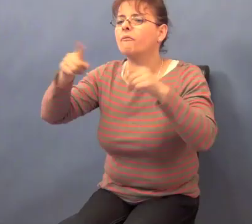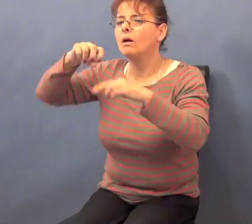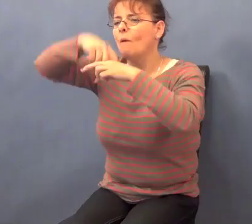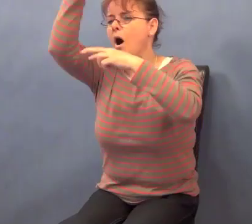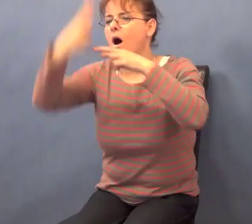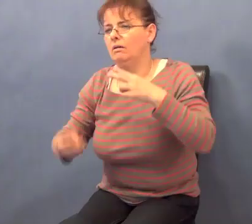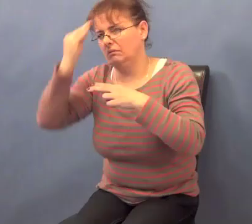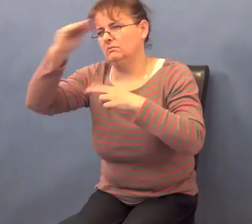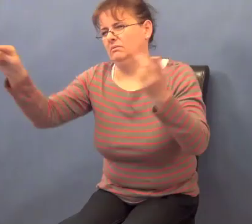Nie wolno skakać do wody.